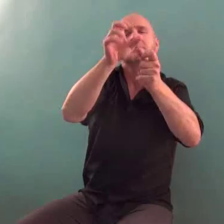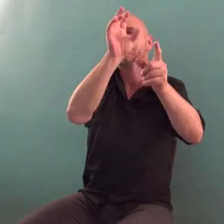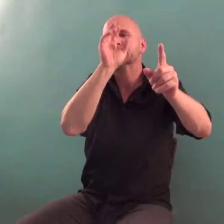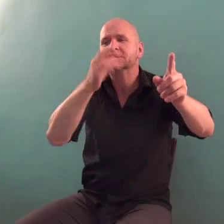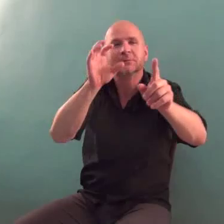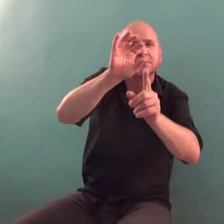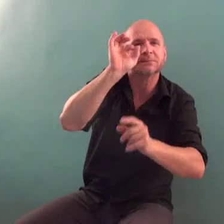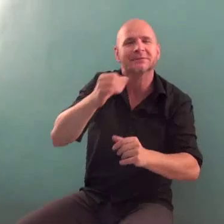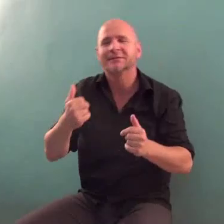Syn przygląda mu się.